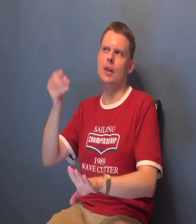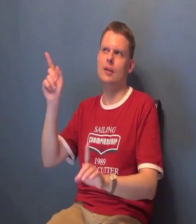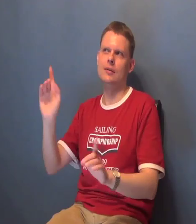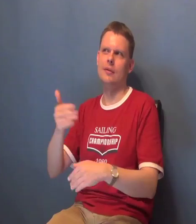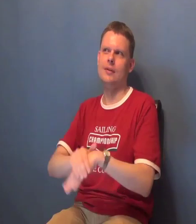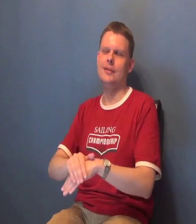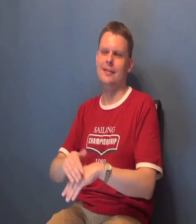Nie można kraść.